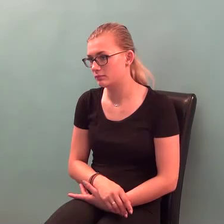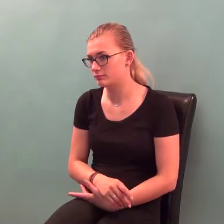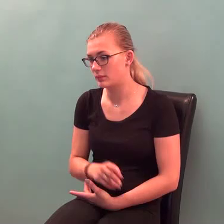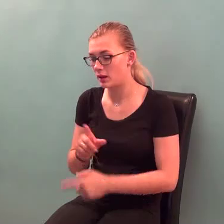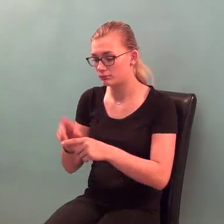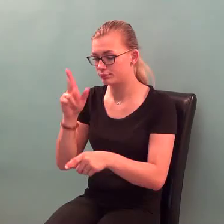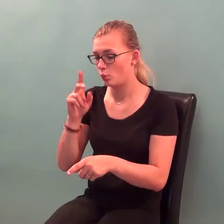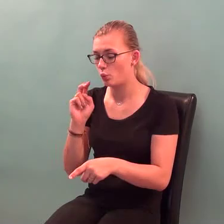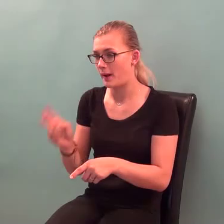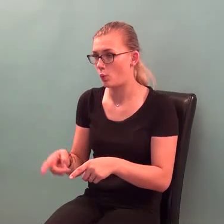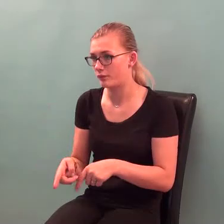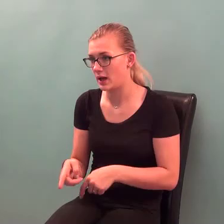To Gubałówka.